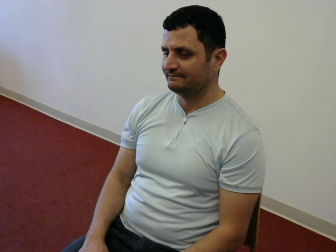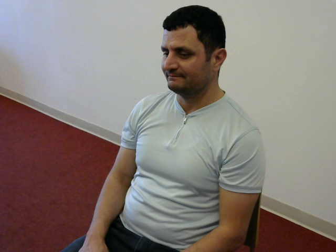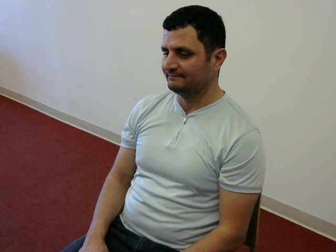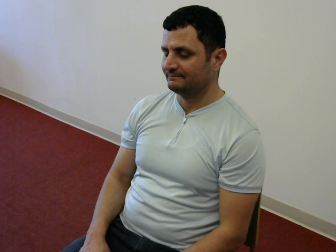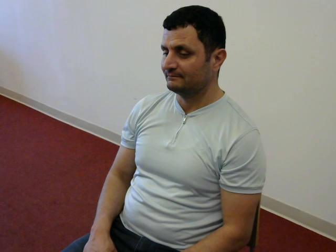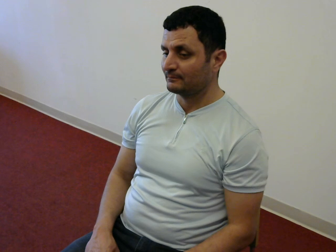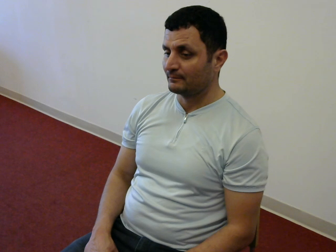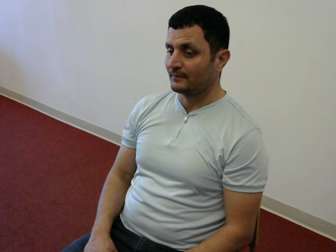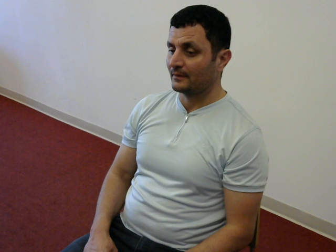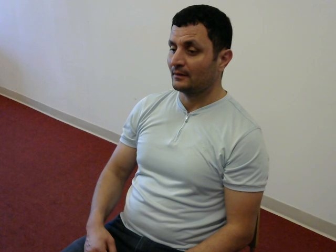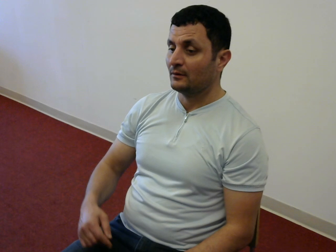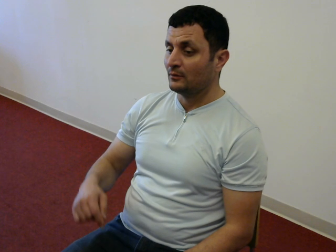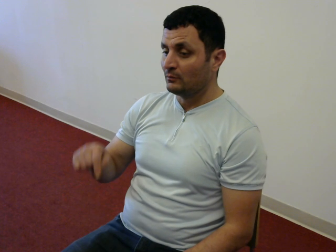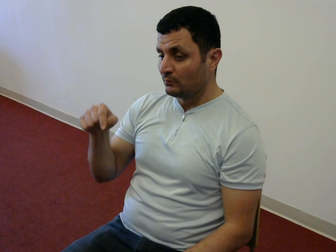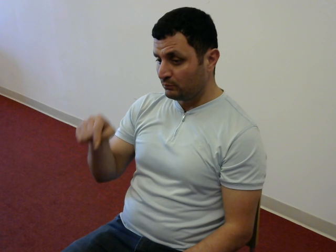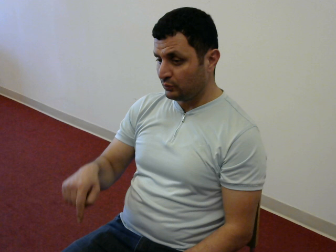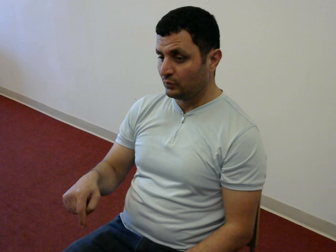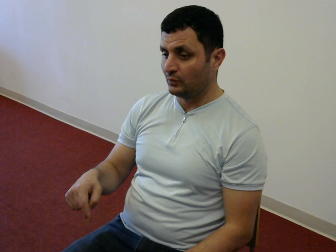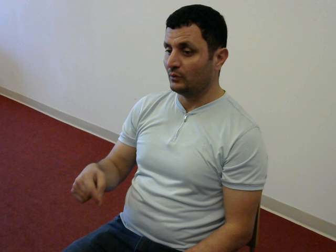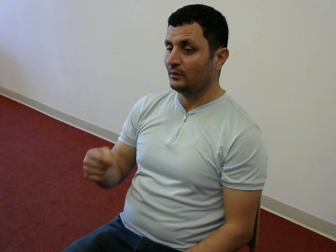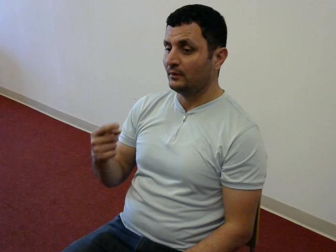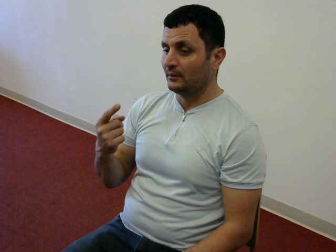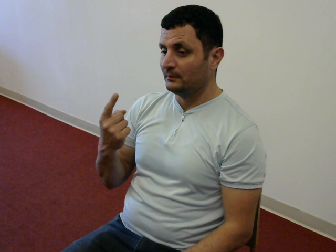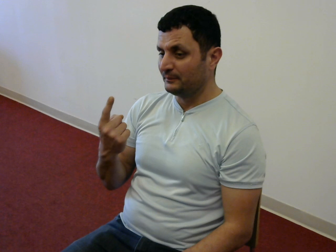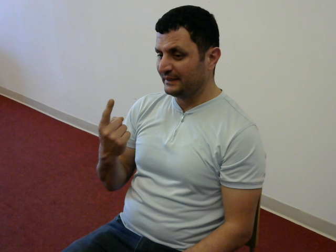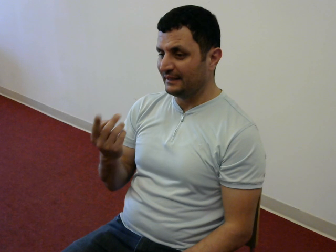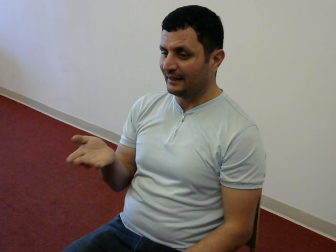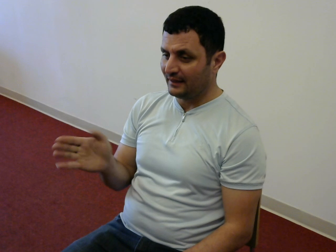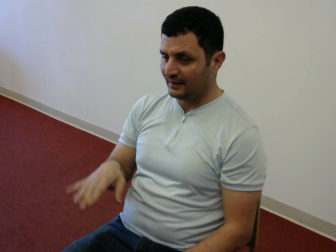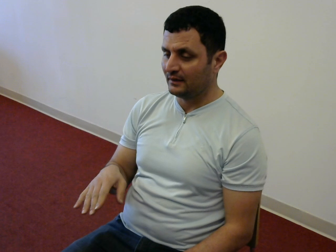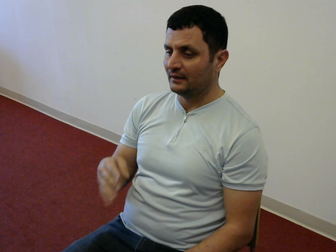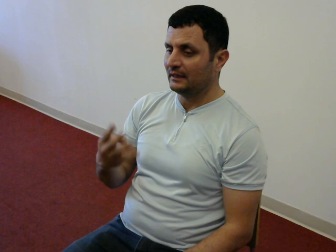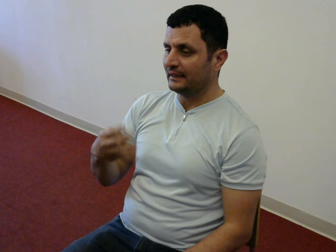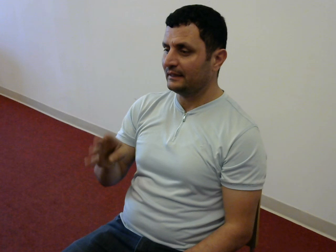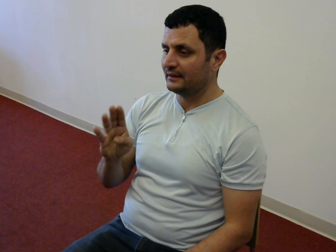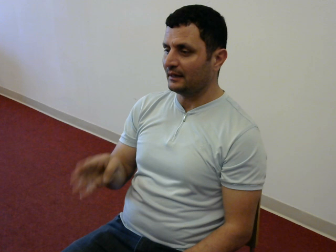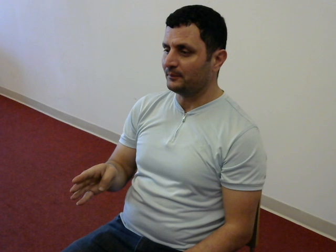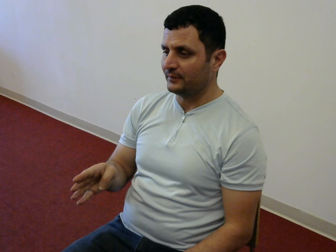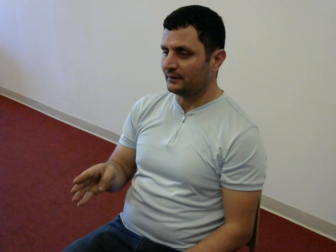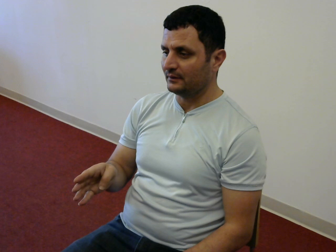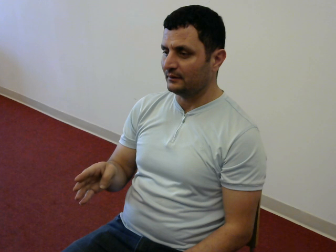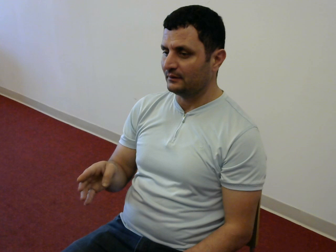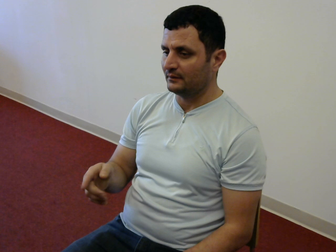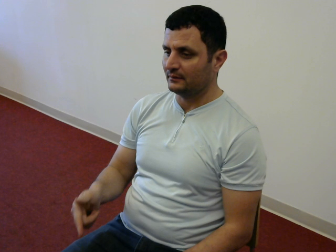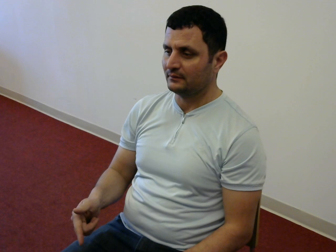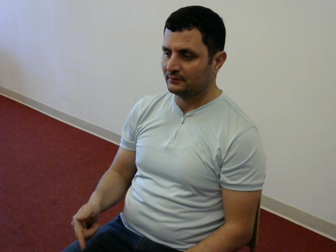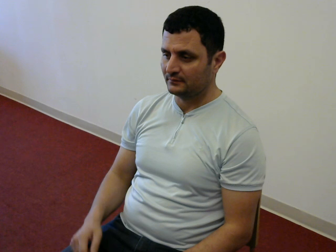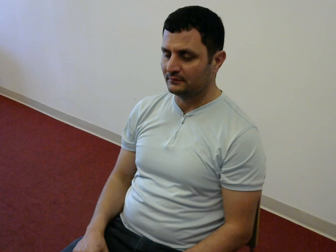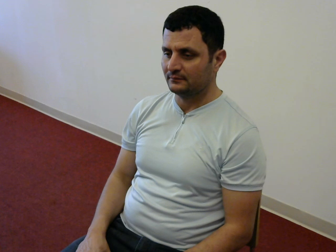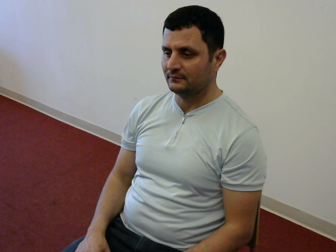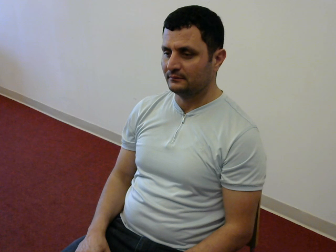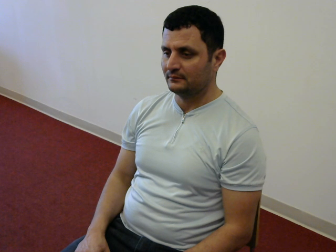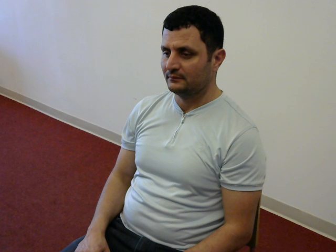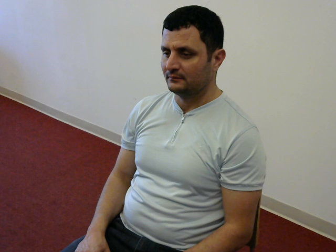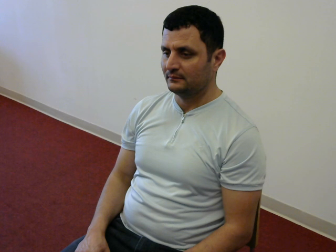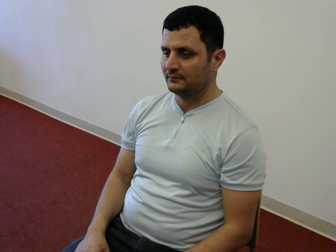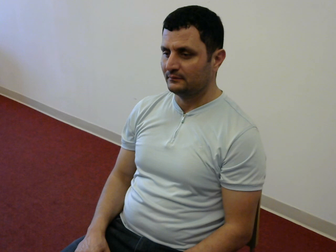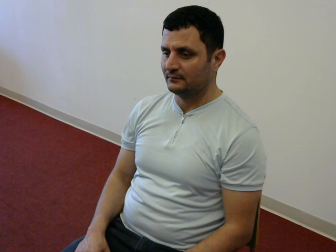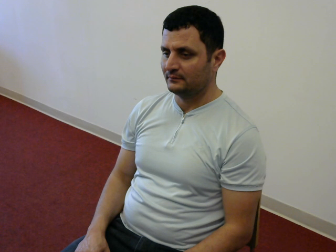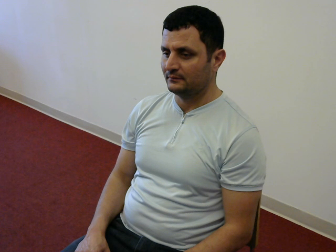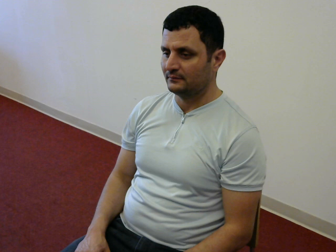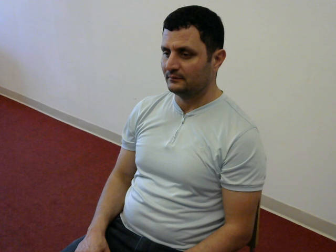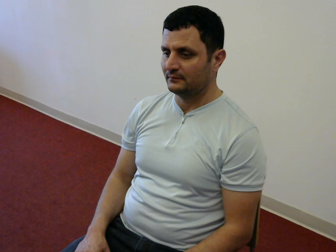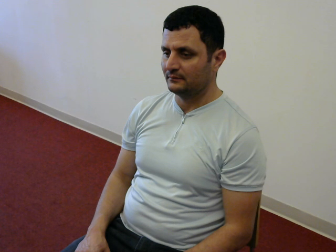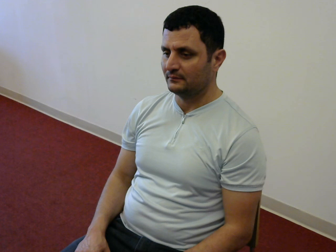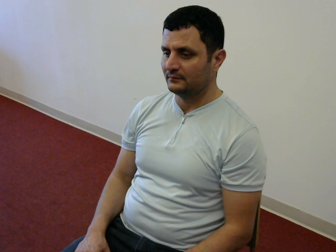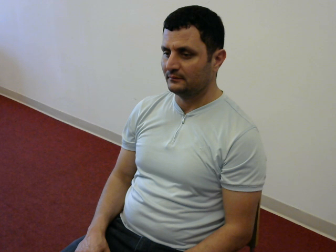Bunun bir dənəsi 40 qəpikdir